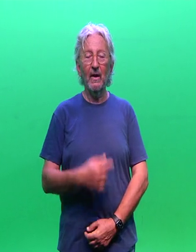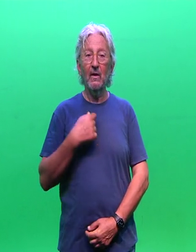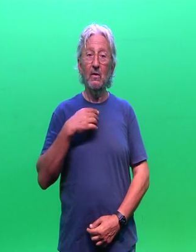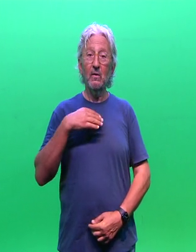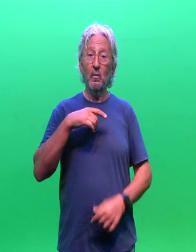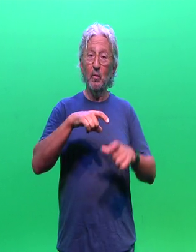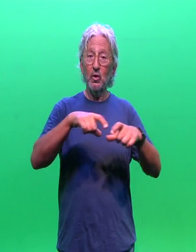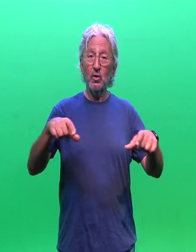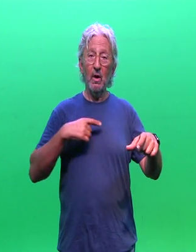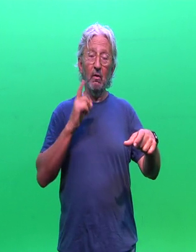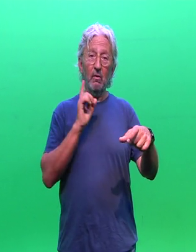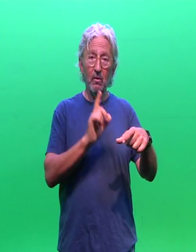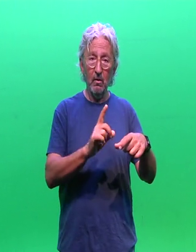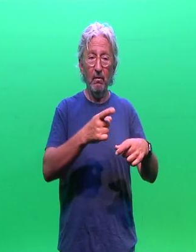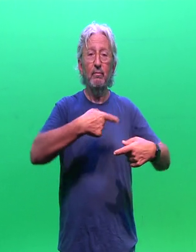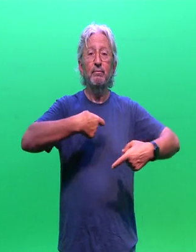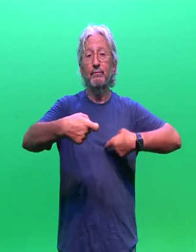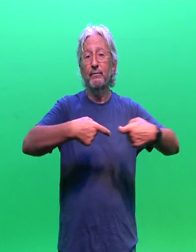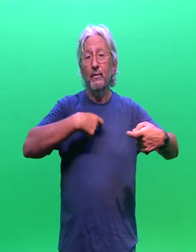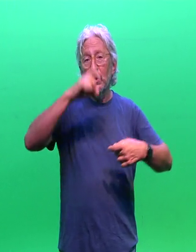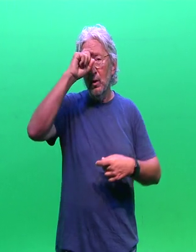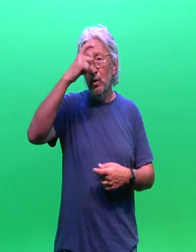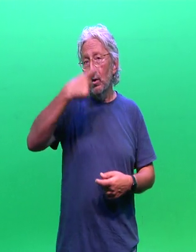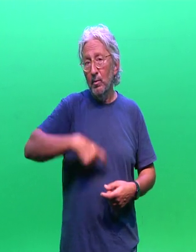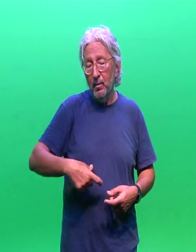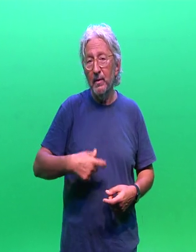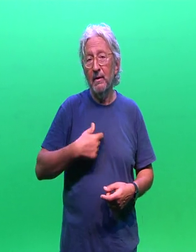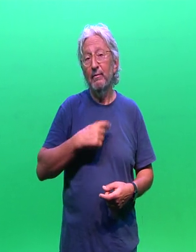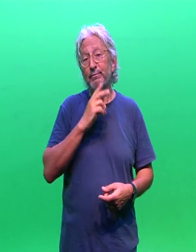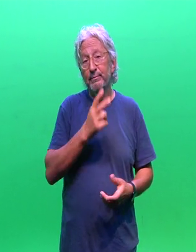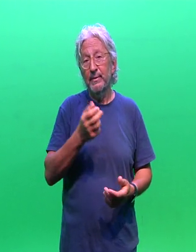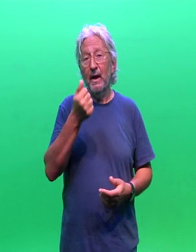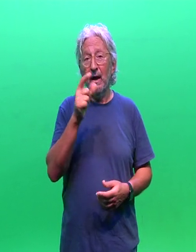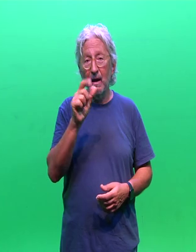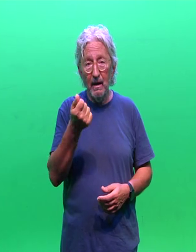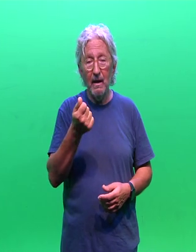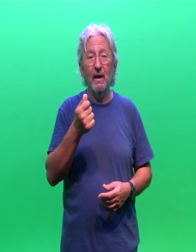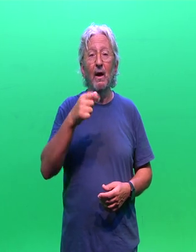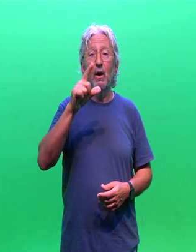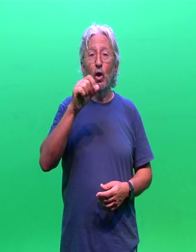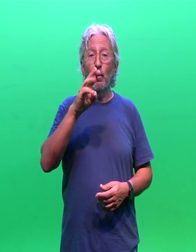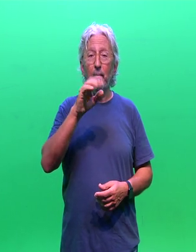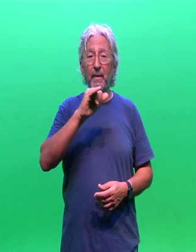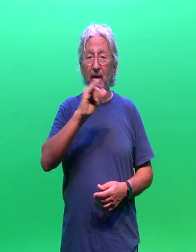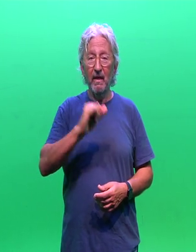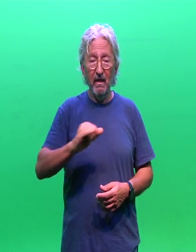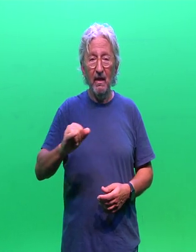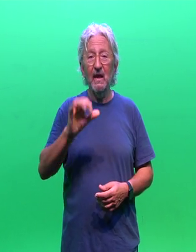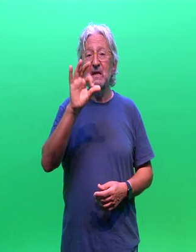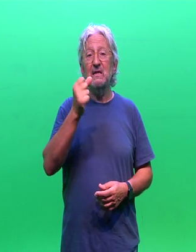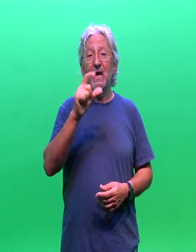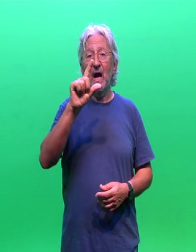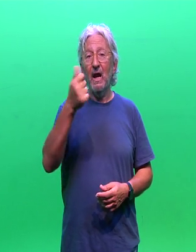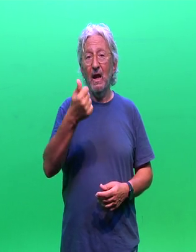M'apropo al mostrador perquè em preguntin el meu nom, em dic Ala López Sala.